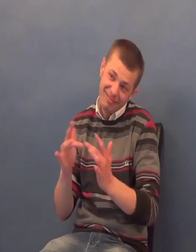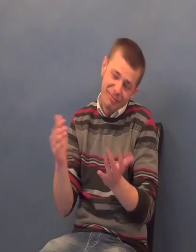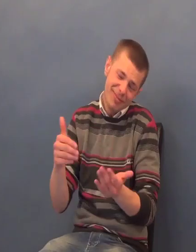Może tak być.